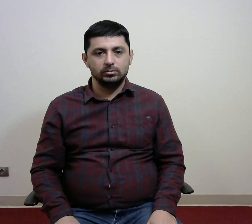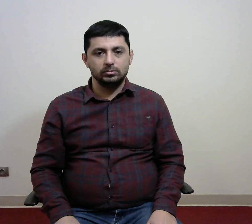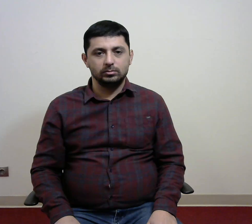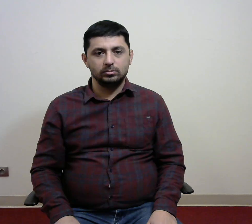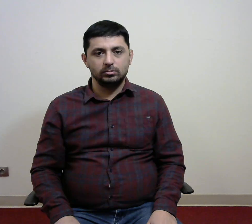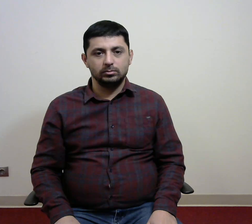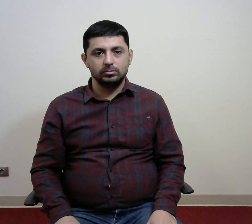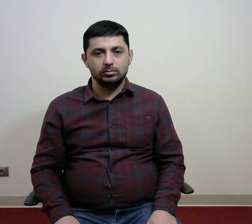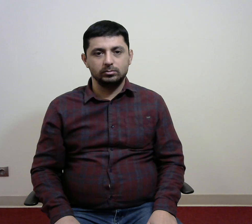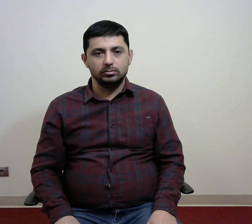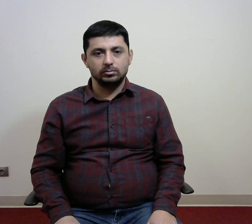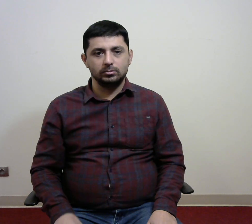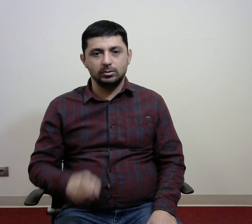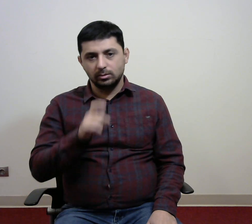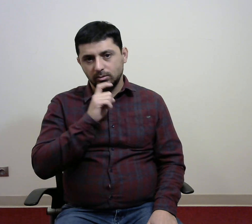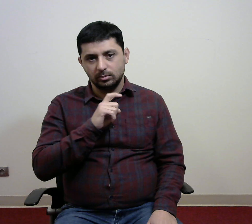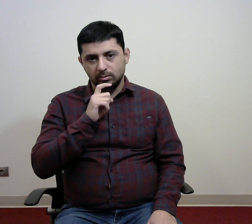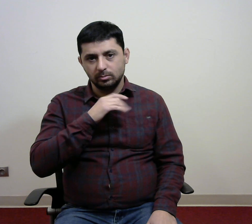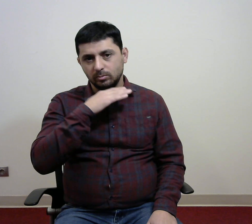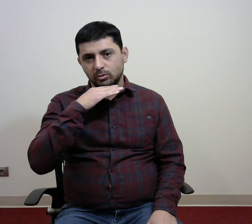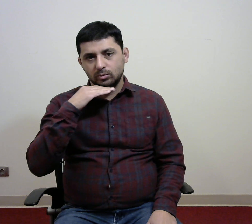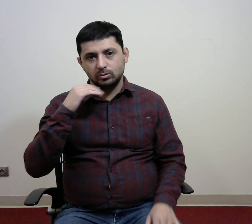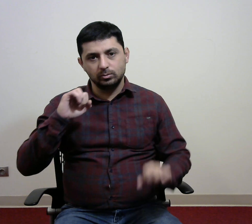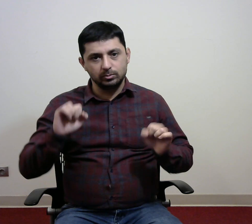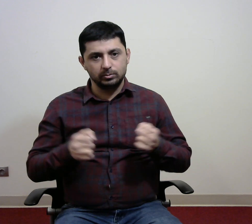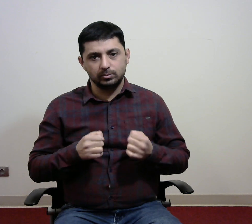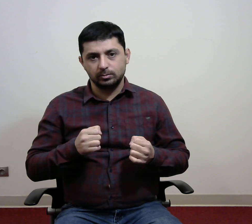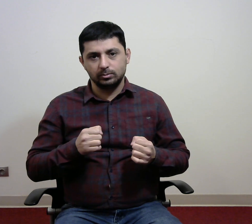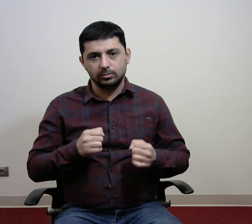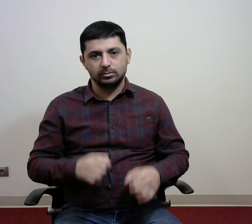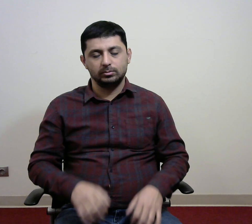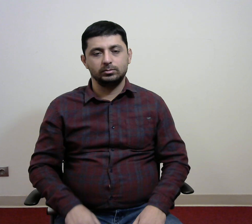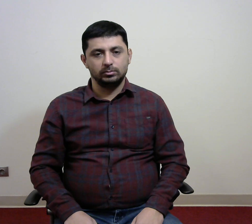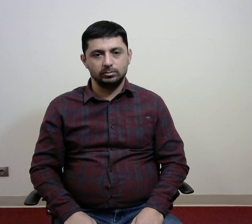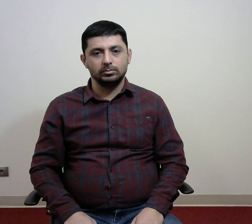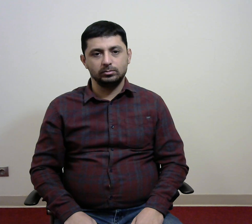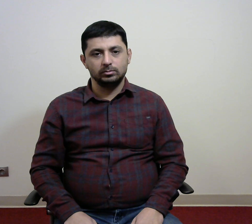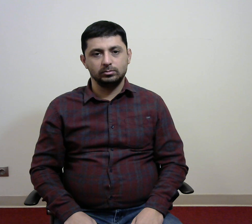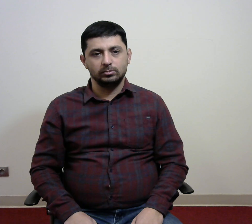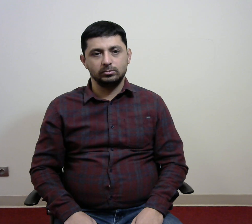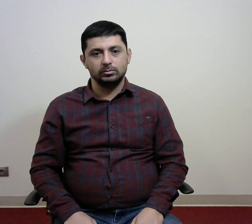Dondurma çox soyuqdur